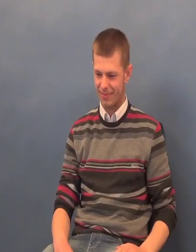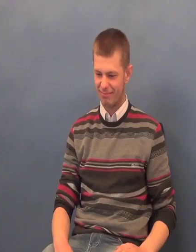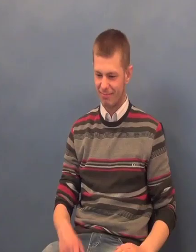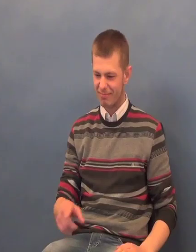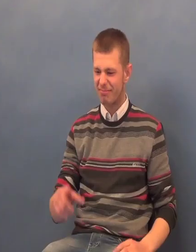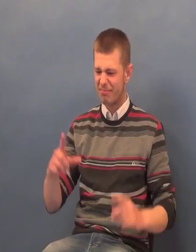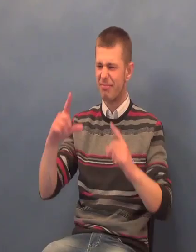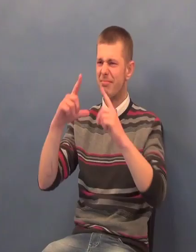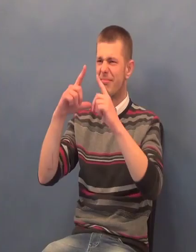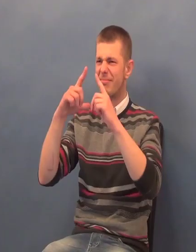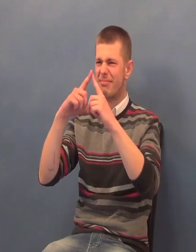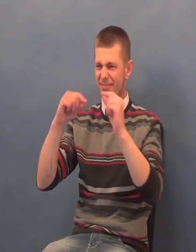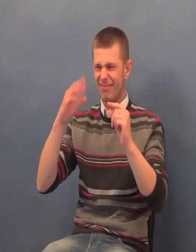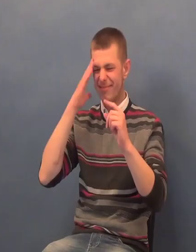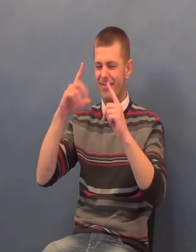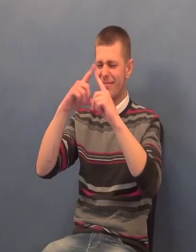Ten trójkąt, wiesz, taki trójkąt...